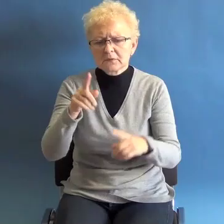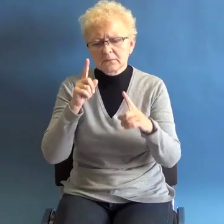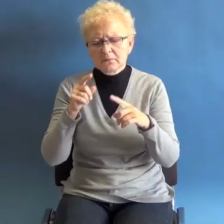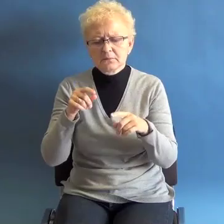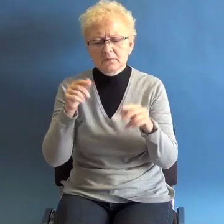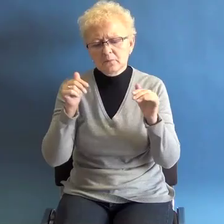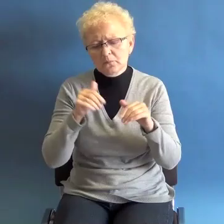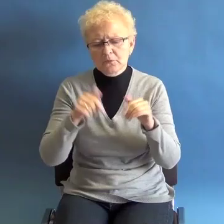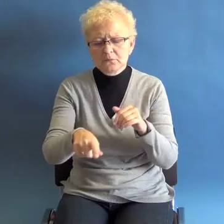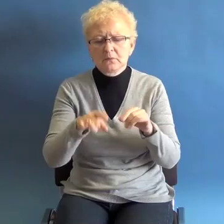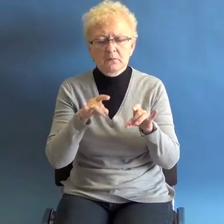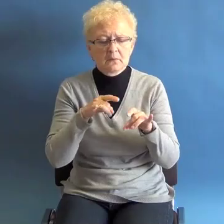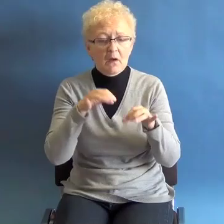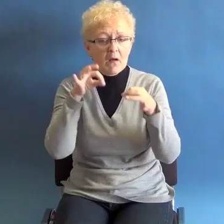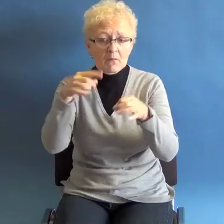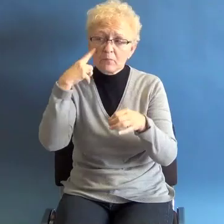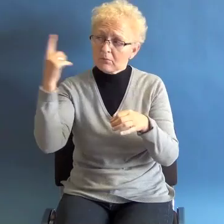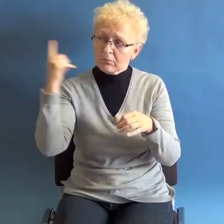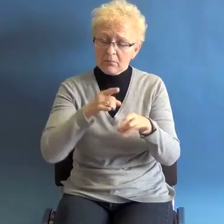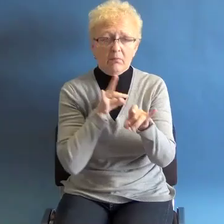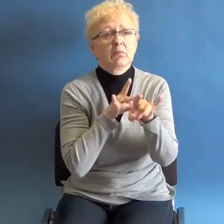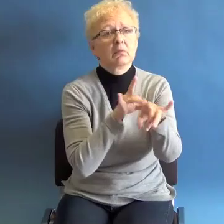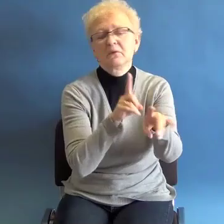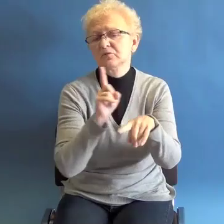Może - jeśli się widzi nadjeżdżający samochód, nie można biec.